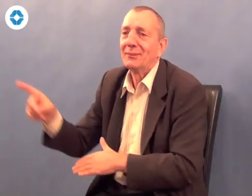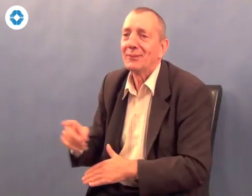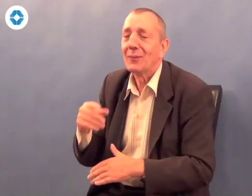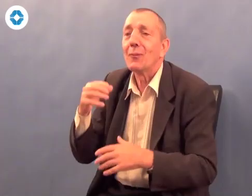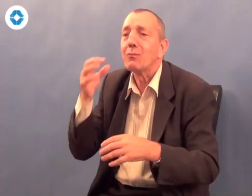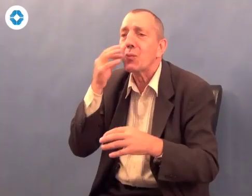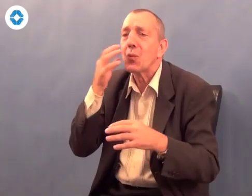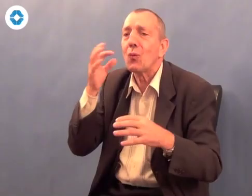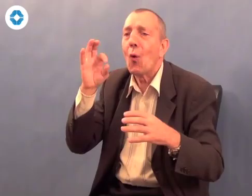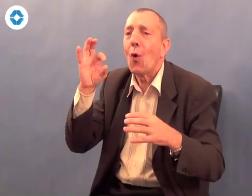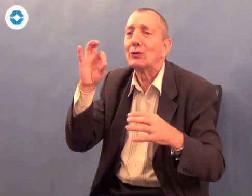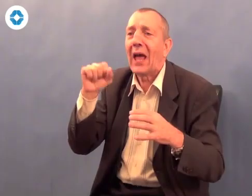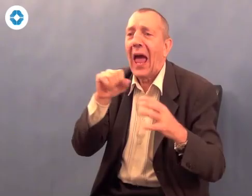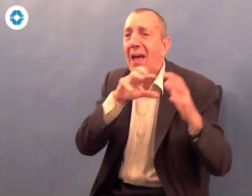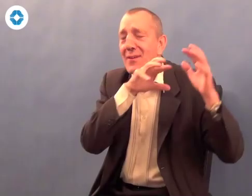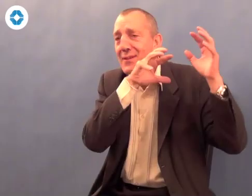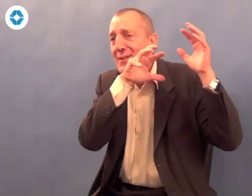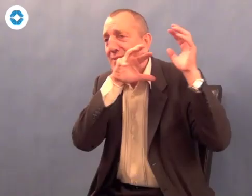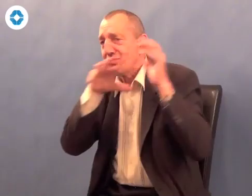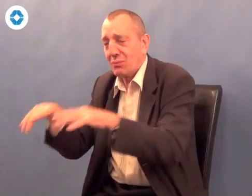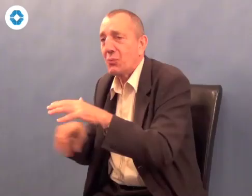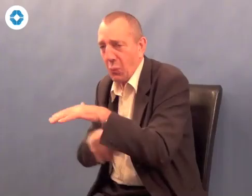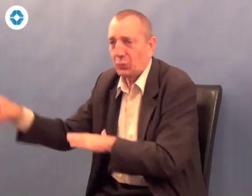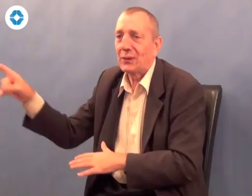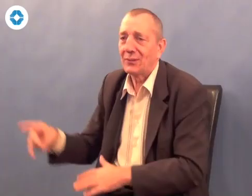Osy lecą na niego, on ucieka.